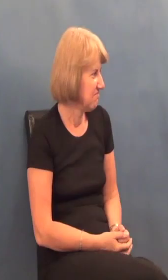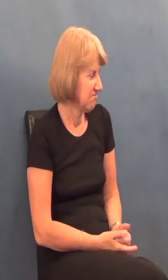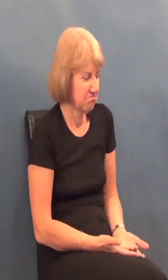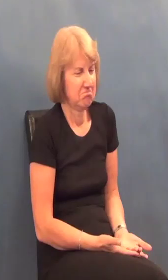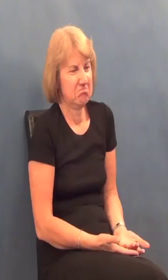Nie wiem.